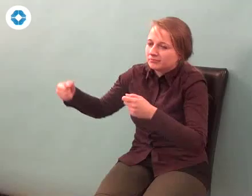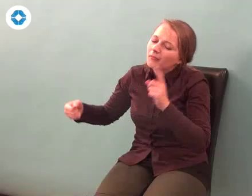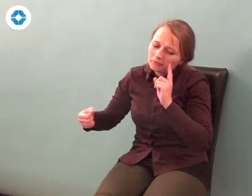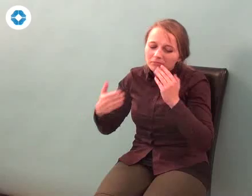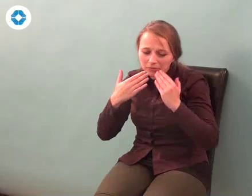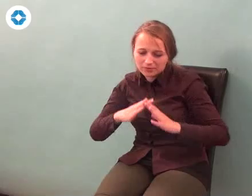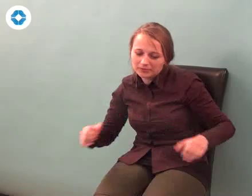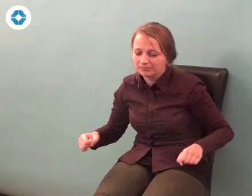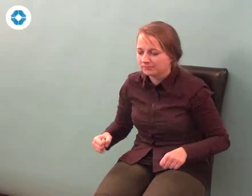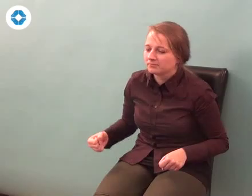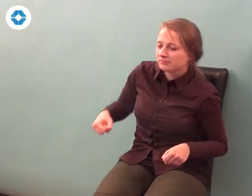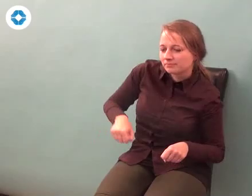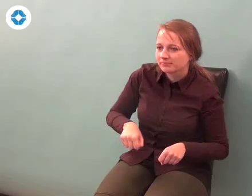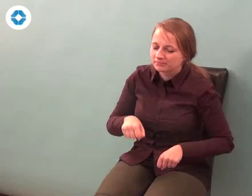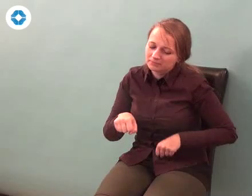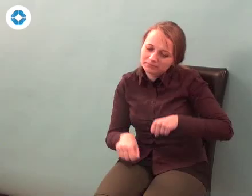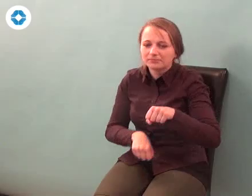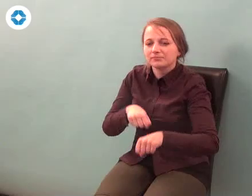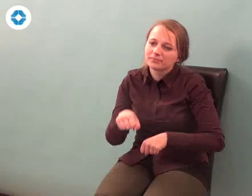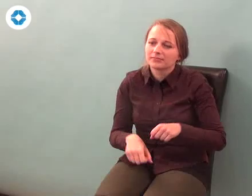Chłopiec dziękuje, wsiada na rower i odjeżdża.